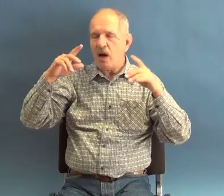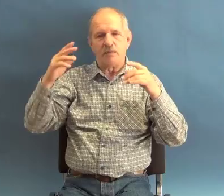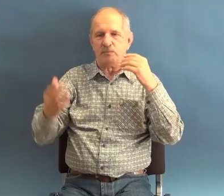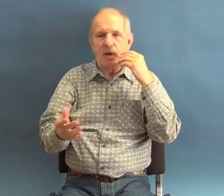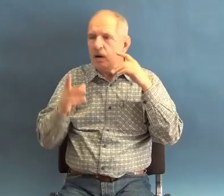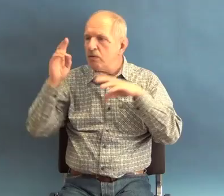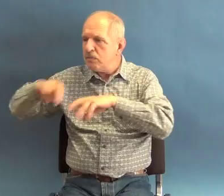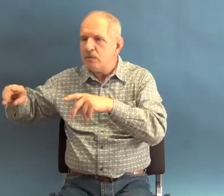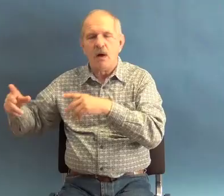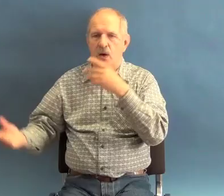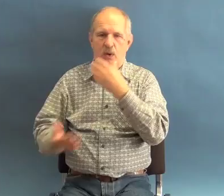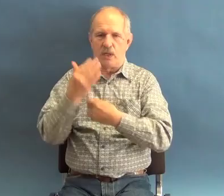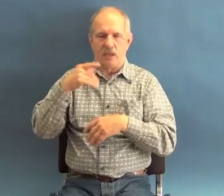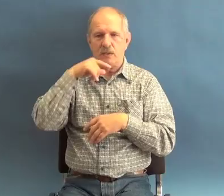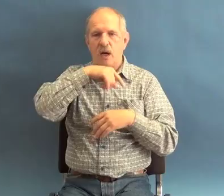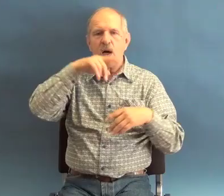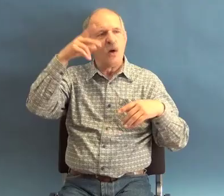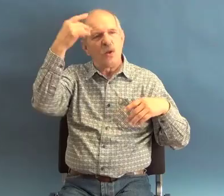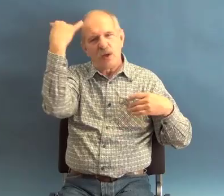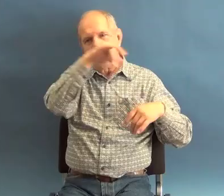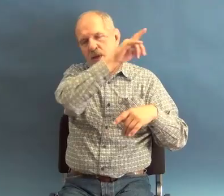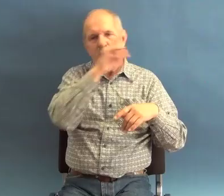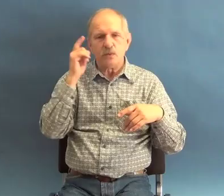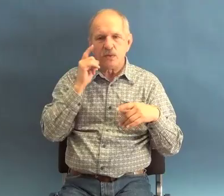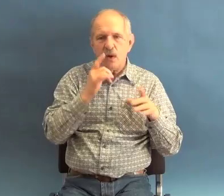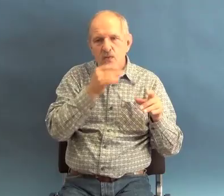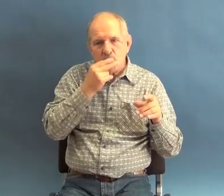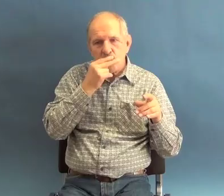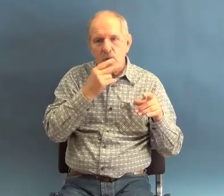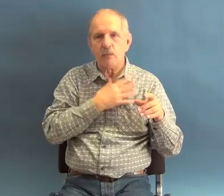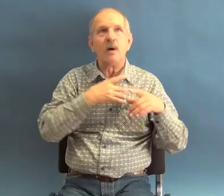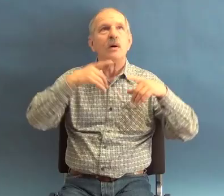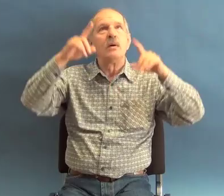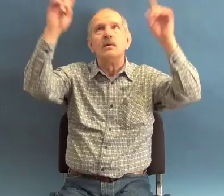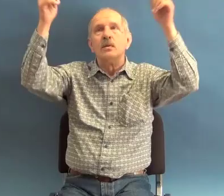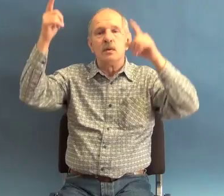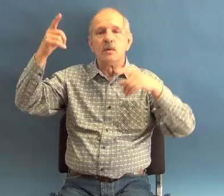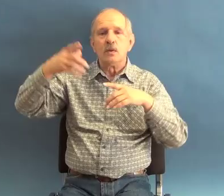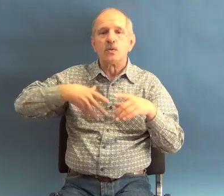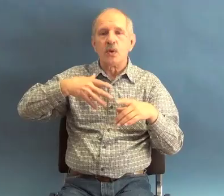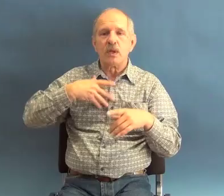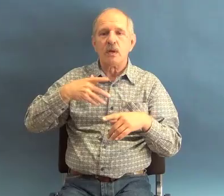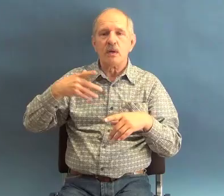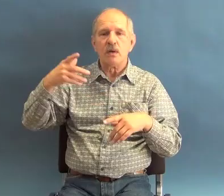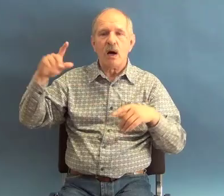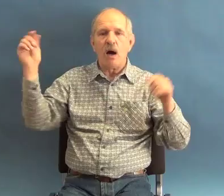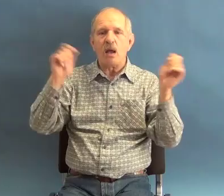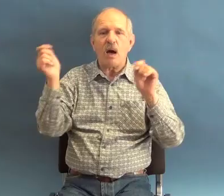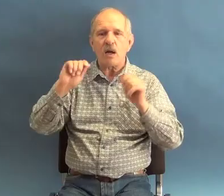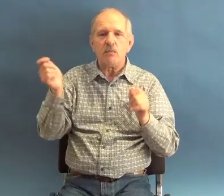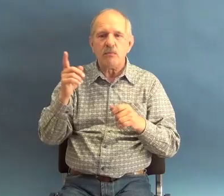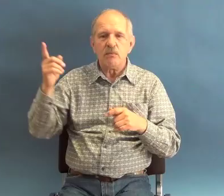Policja sprawdziła i okazało się, że ktoś inny, słyszący palił papierosa pod czujnikiem ruchu.